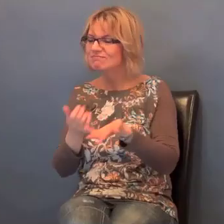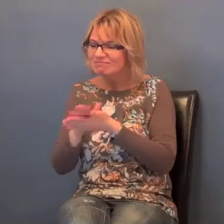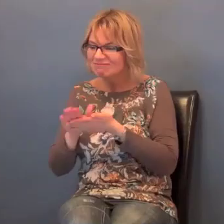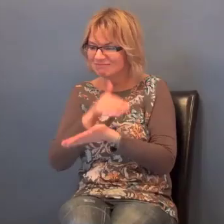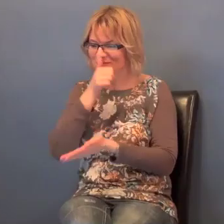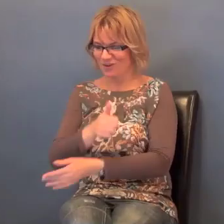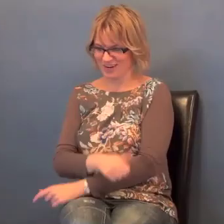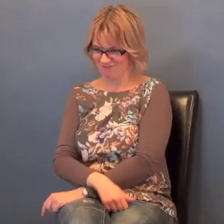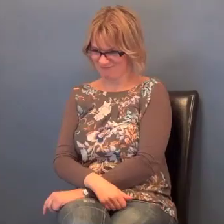Przepraszam, nie mogę.